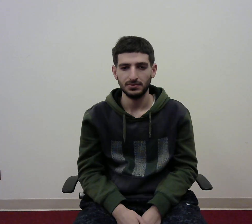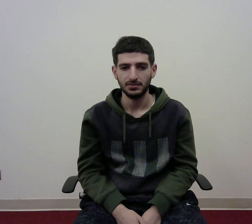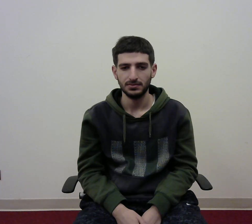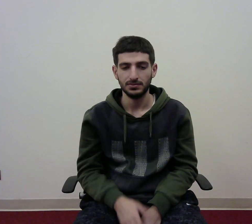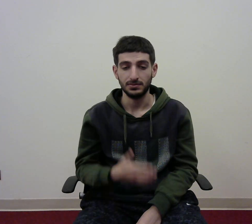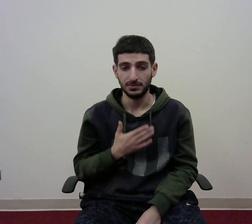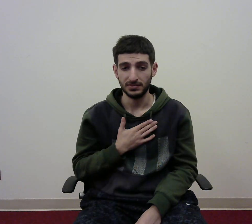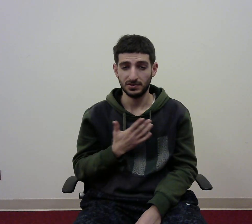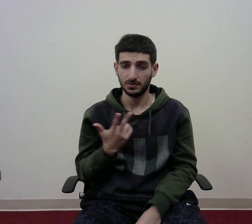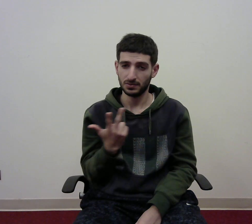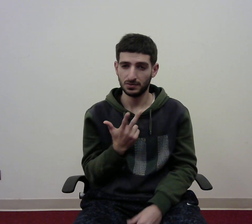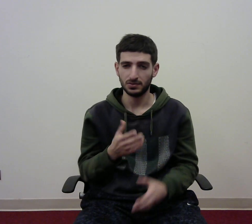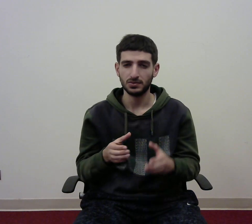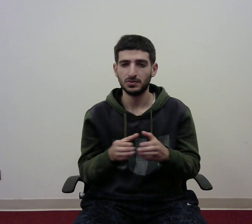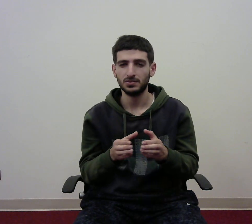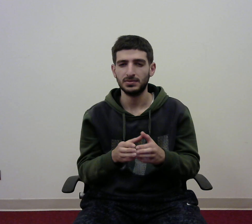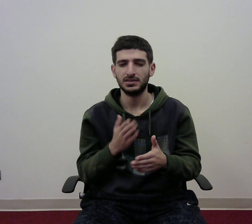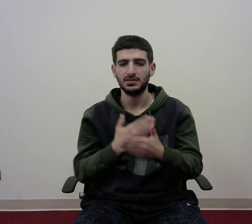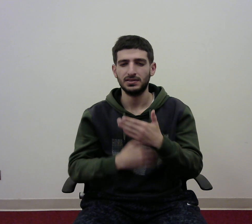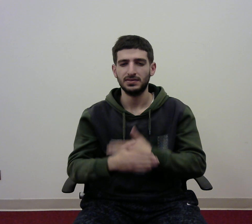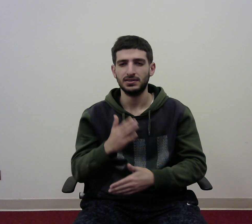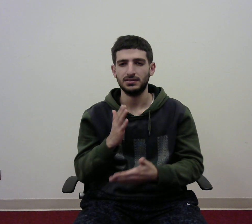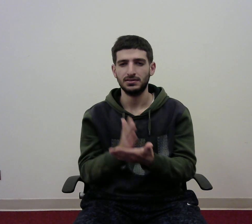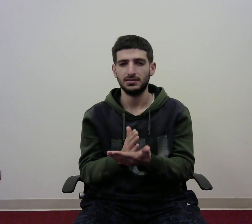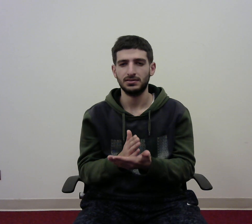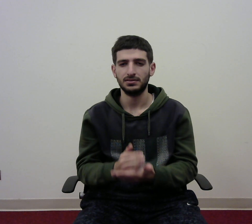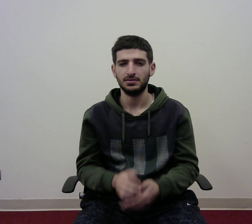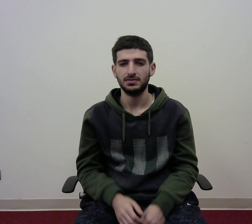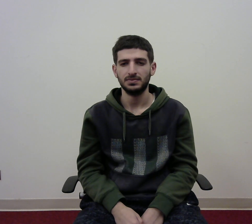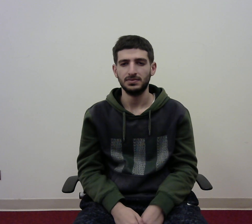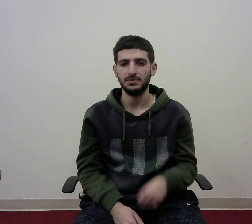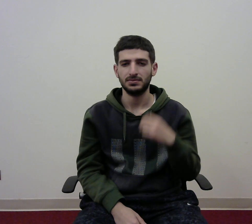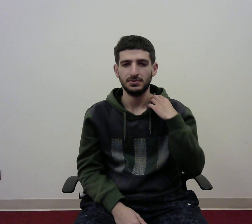Mənim üçünücü dərəcə əlilliyim var